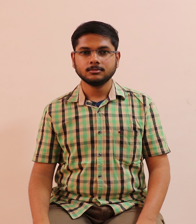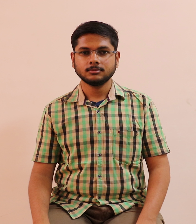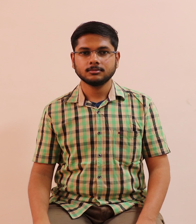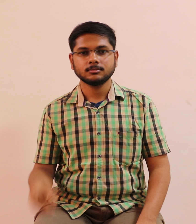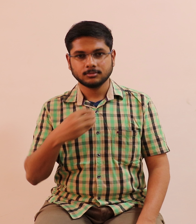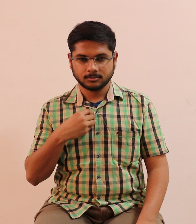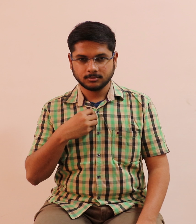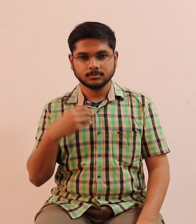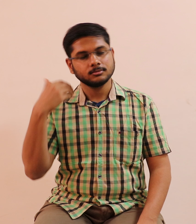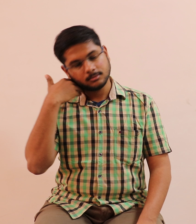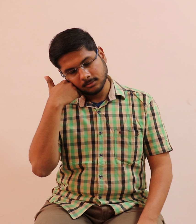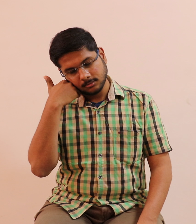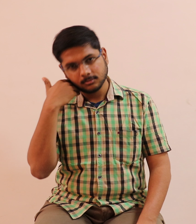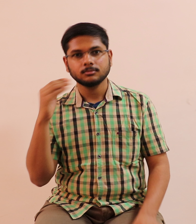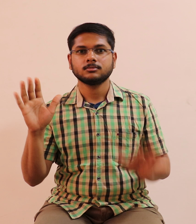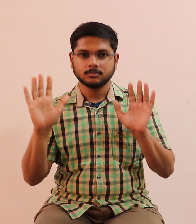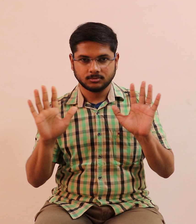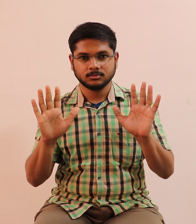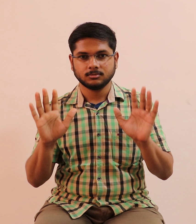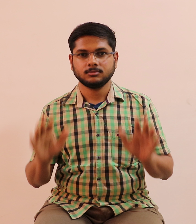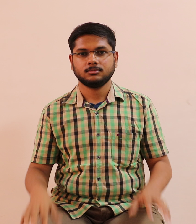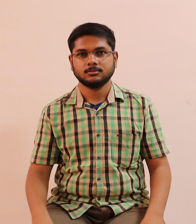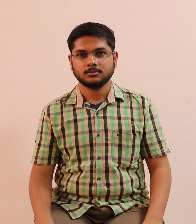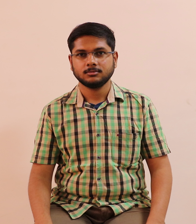i am suffering from fever